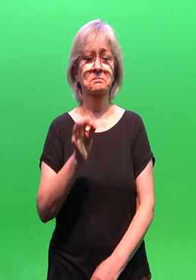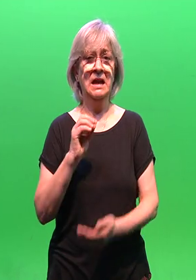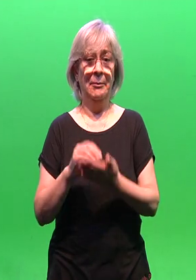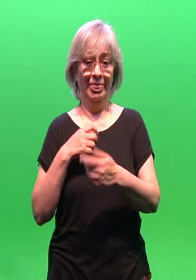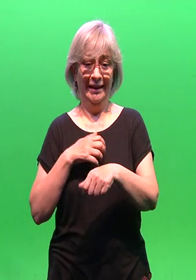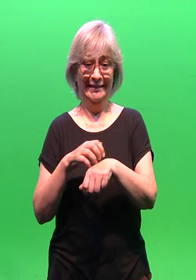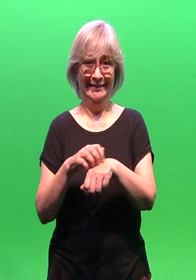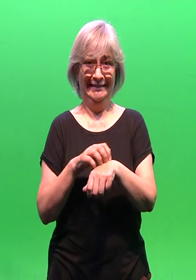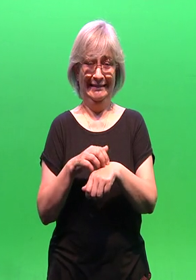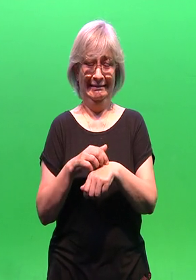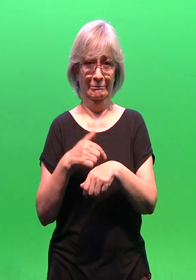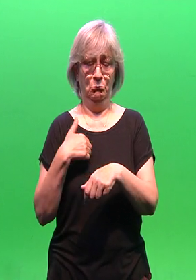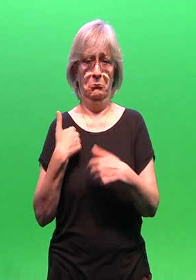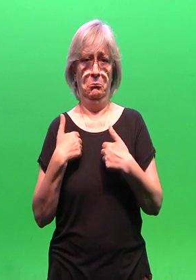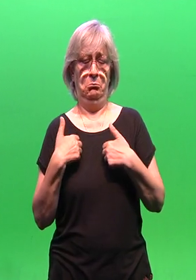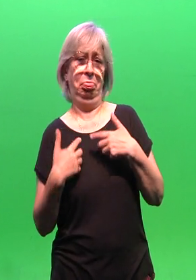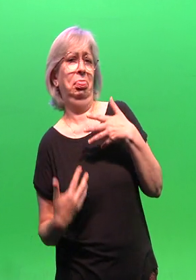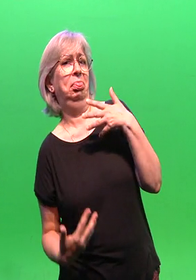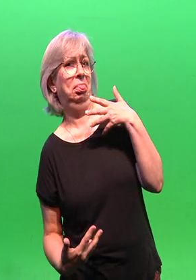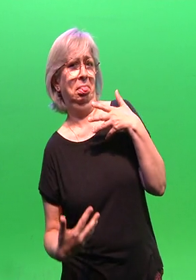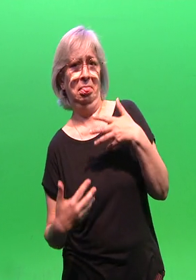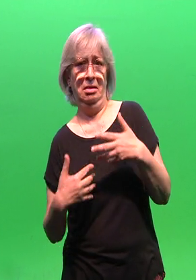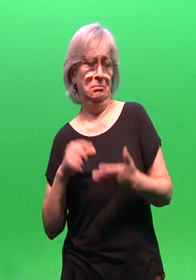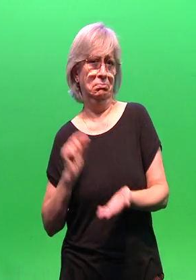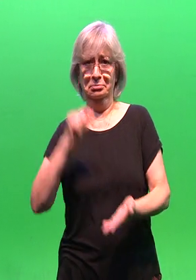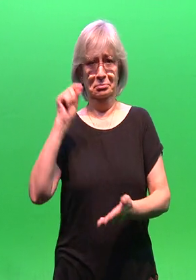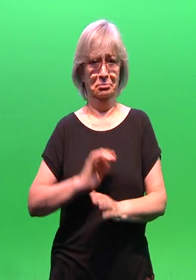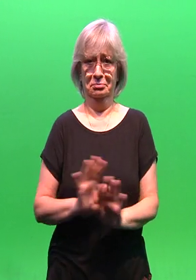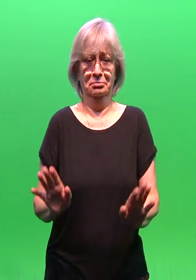Sí, de vegades em rasco la taca i de seguida em sento dèbil.